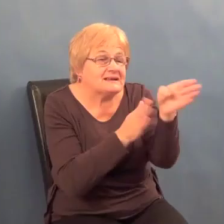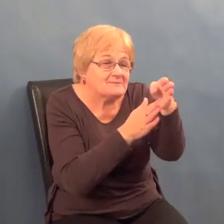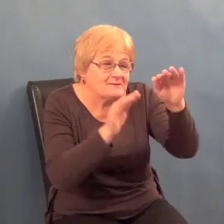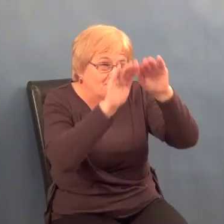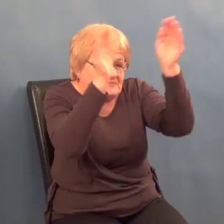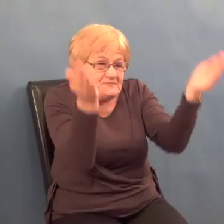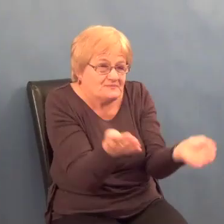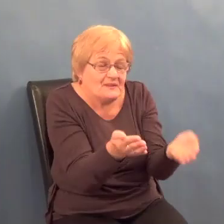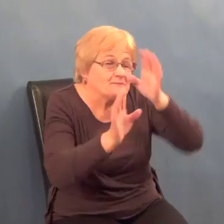Ryba, akwarium.